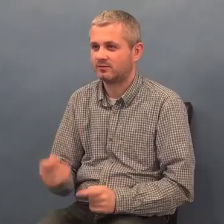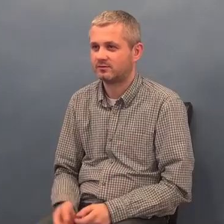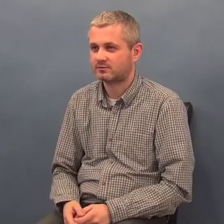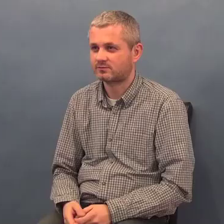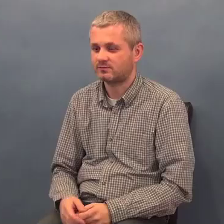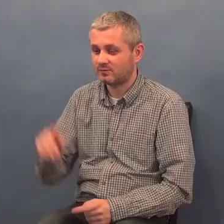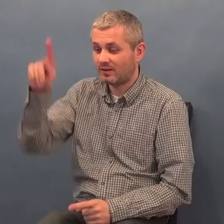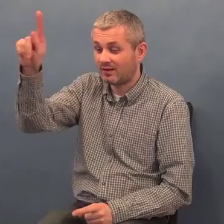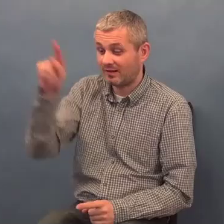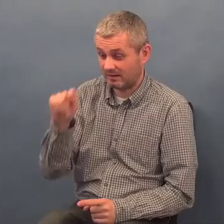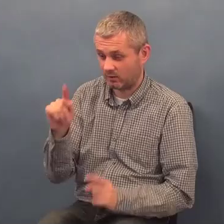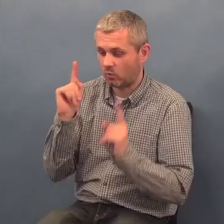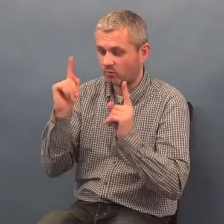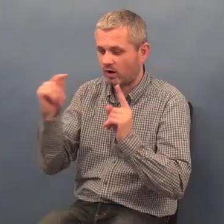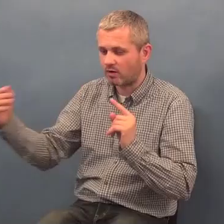Wykrzyknik, czyli znak: uwaga, jedzie!